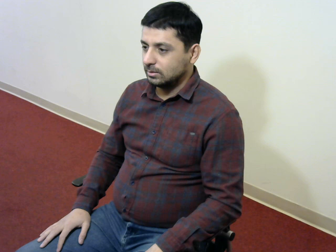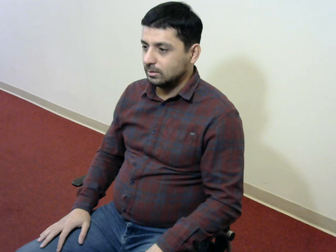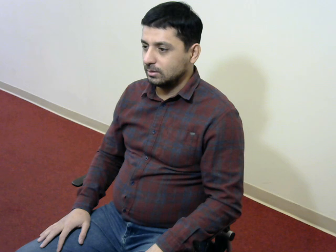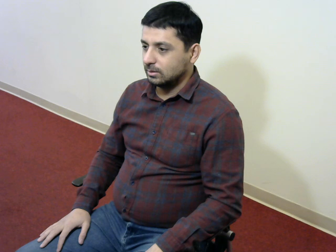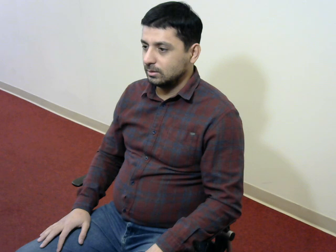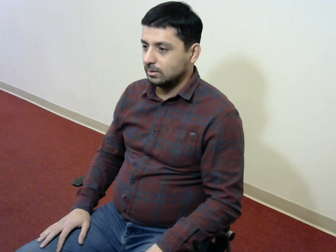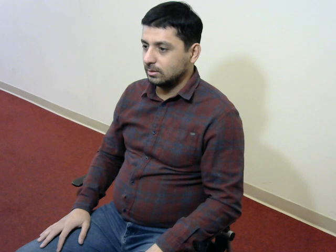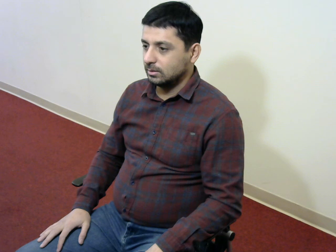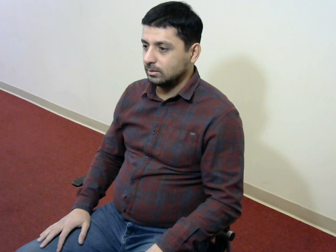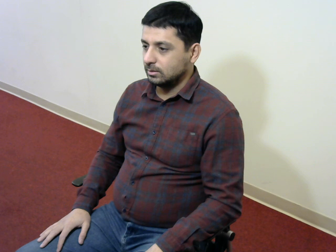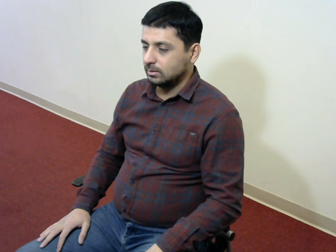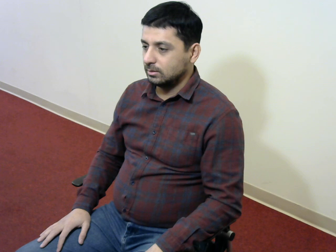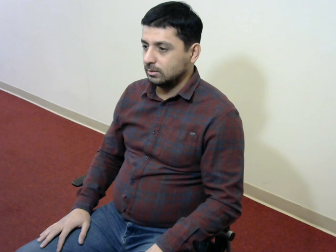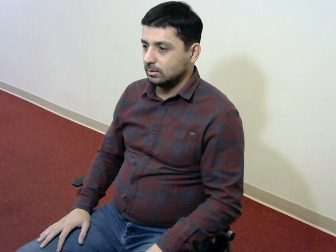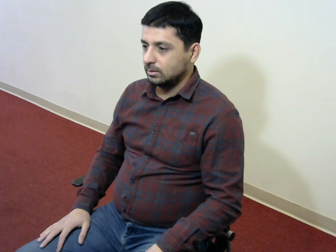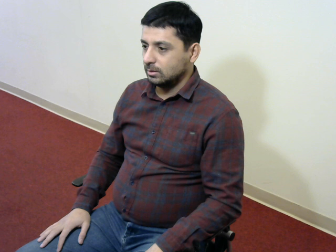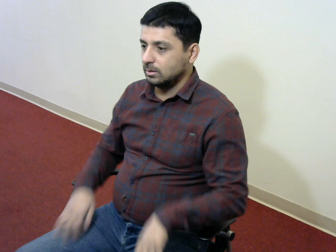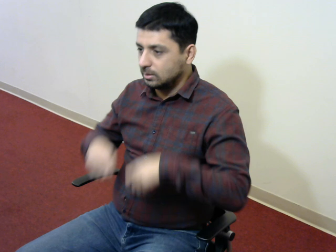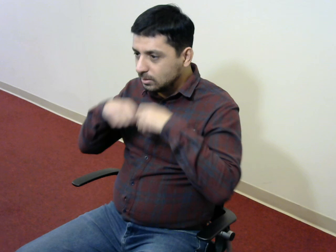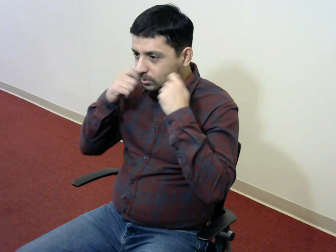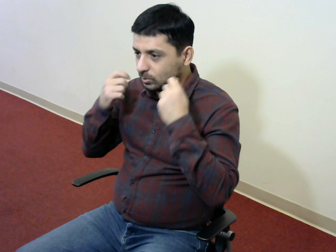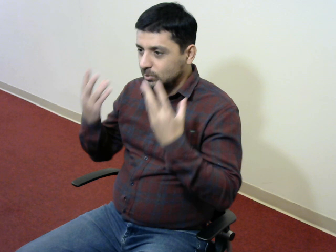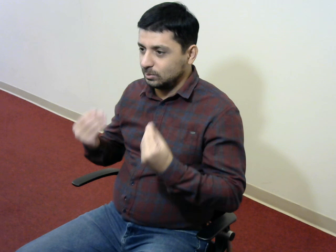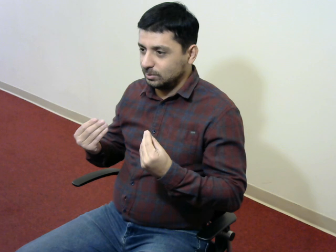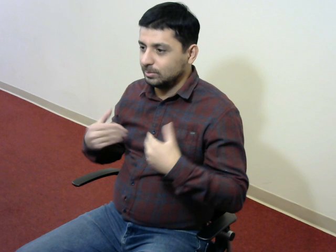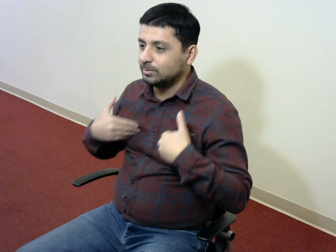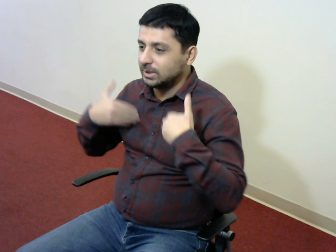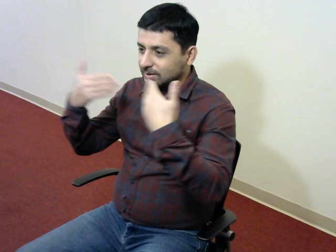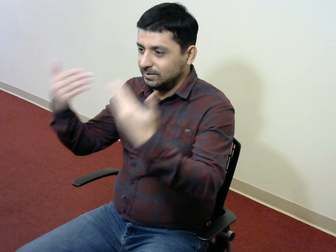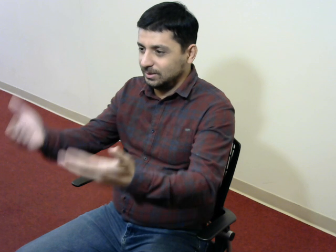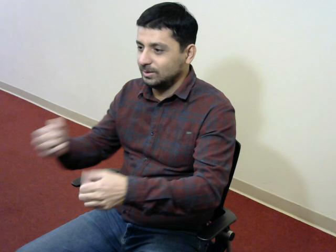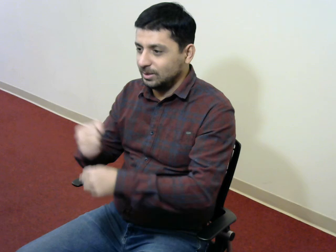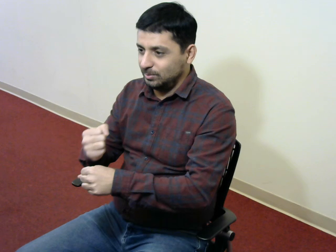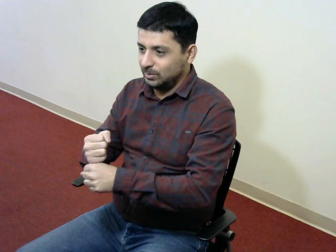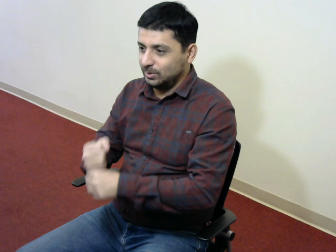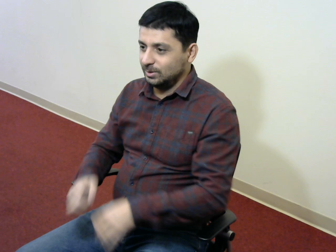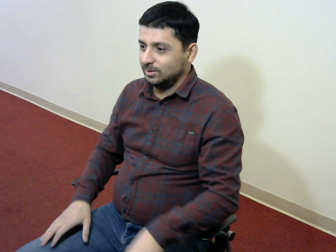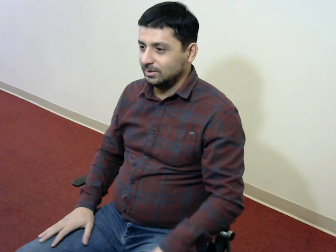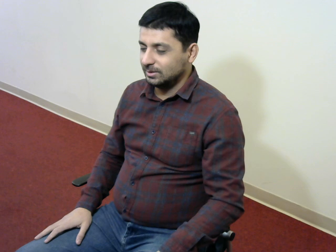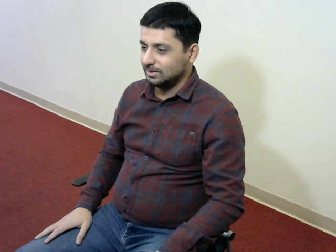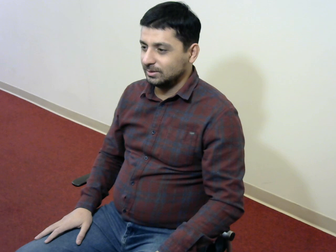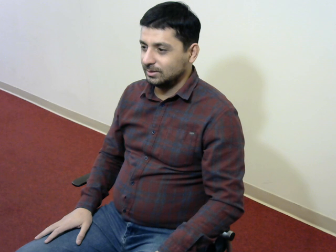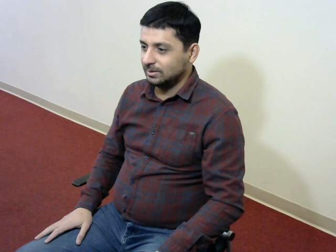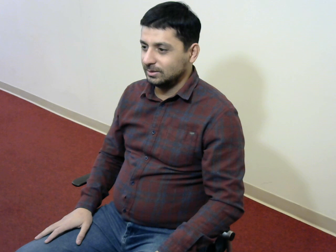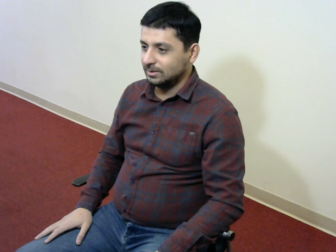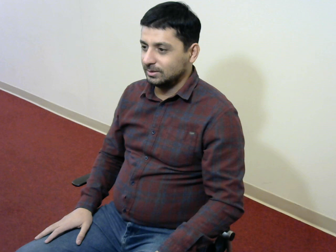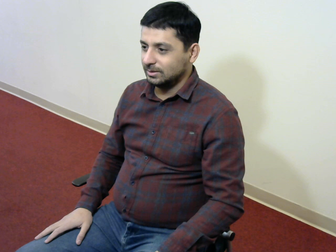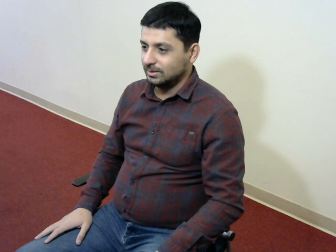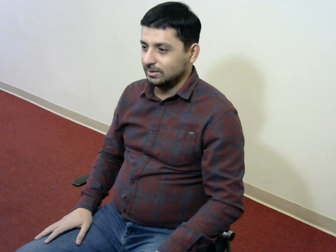Ad gününü təbrik edirəm